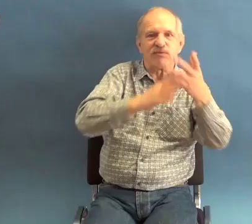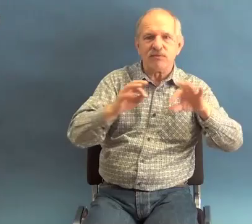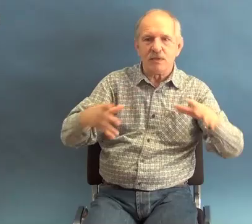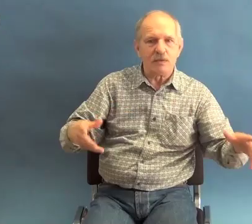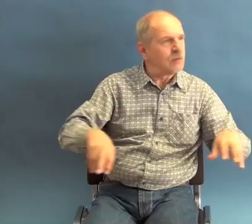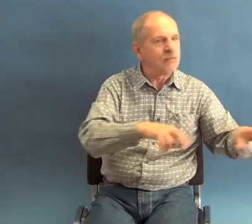Rozgląda się - kto to zrobił?